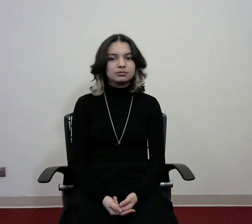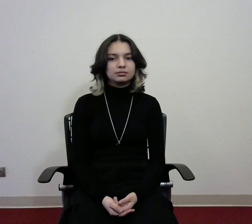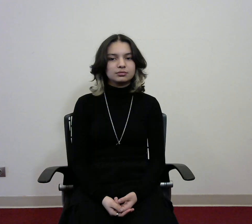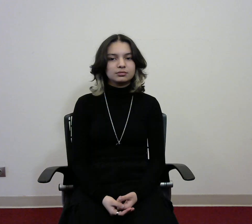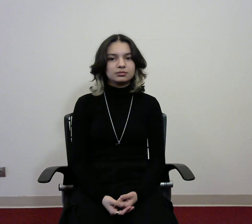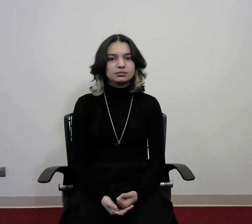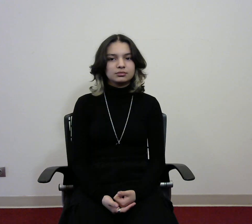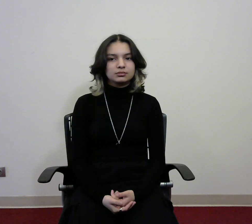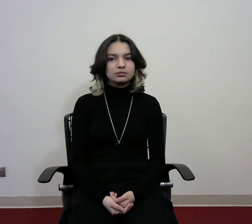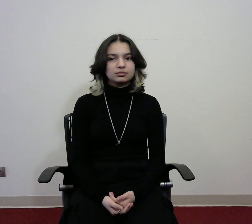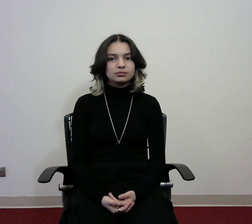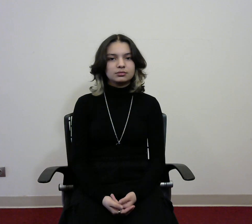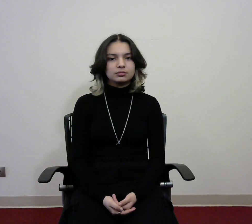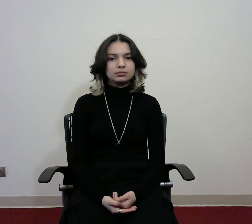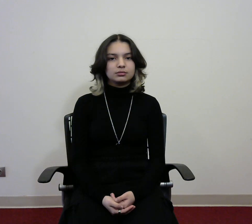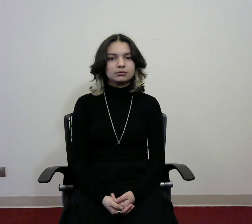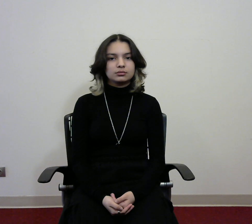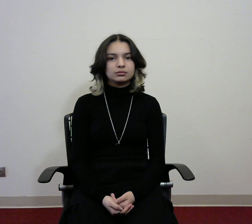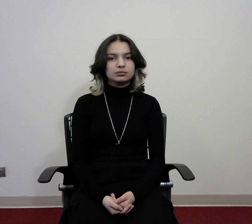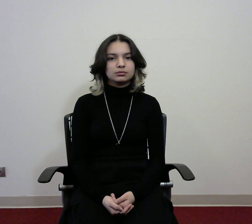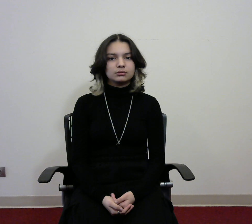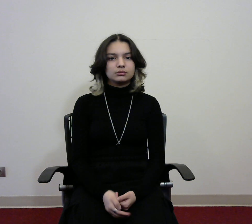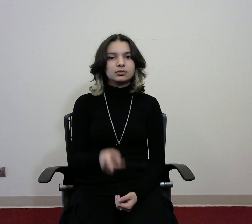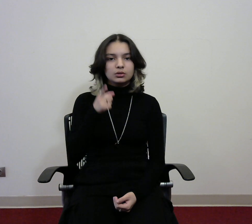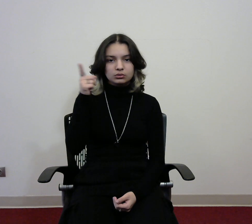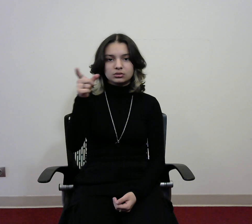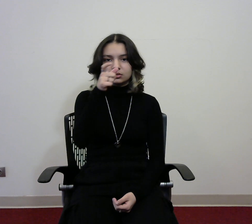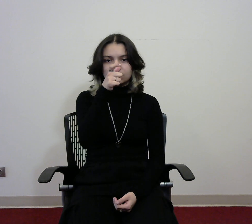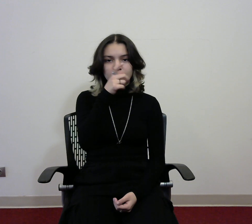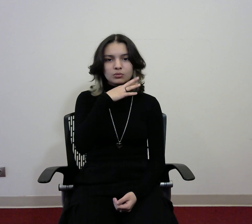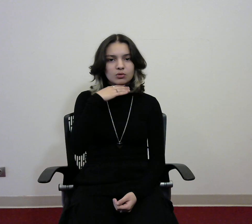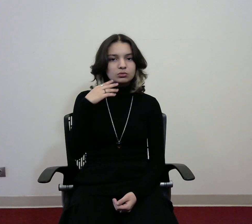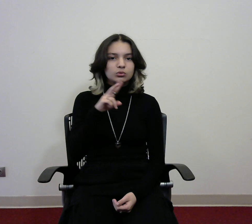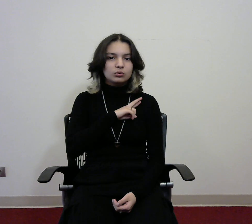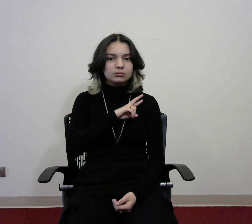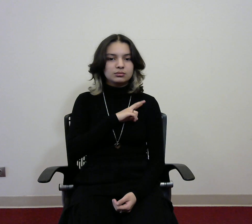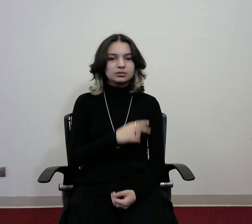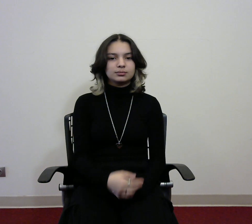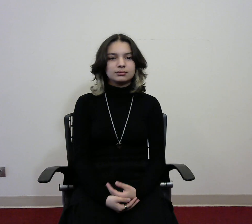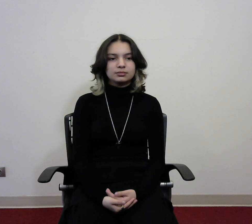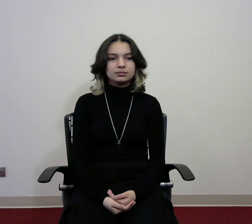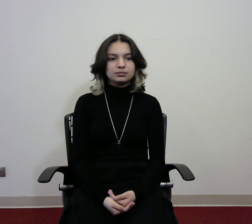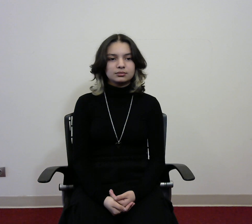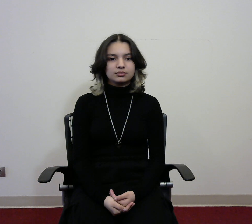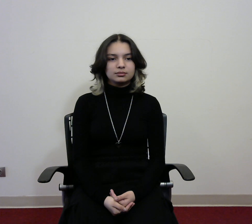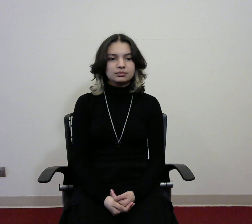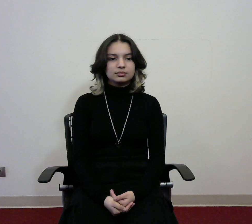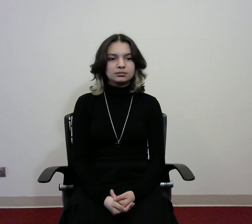O itləri çox sevir